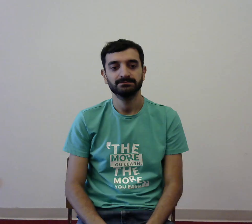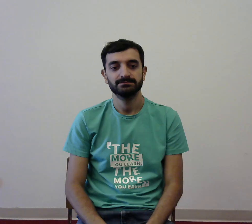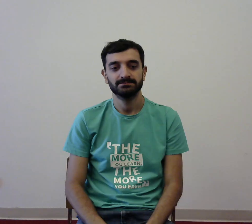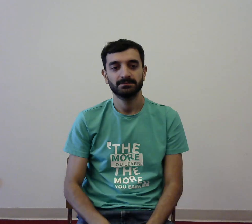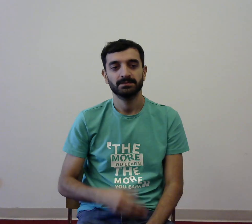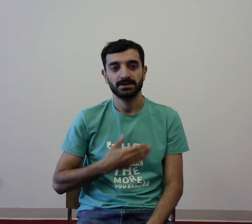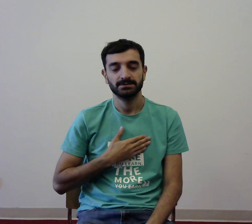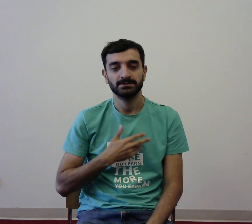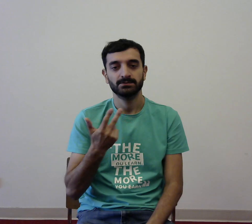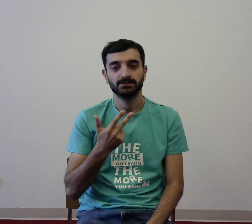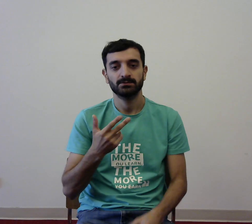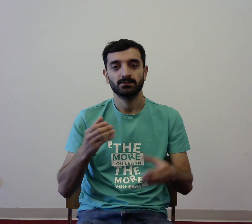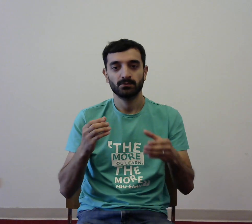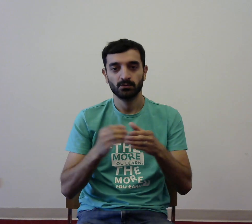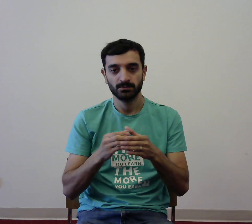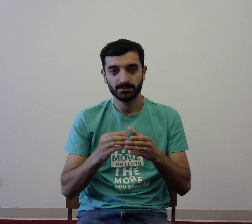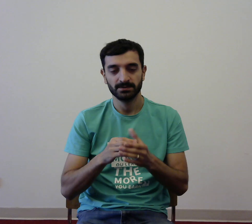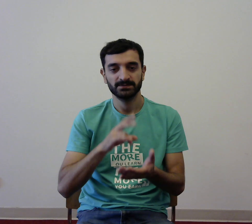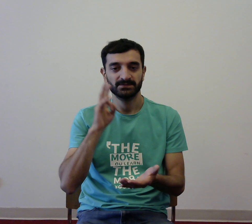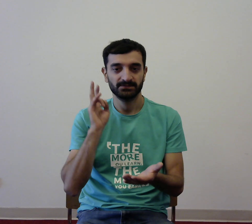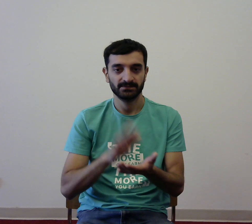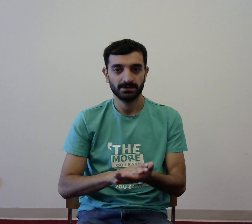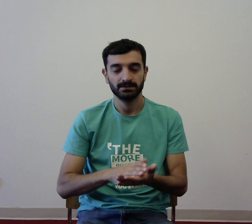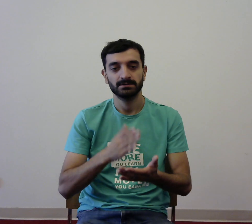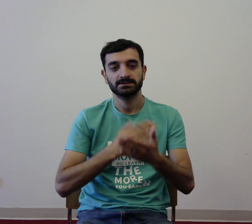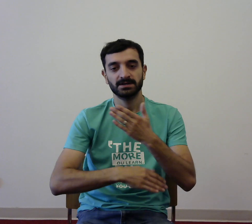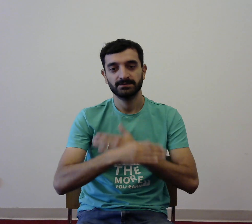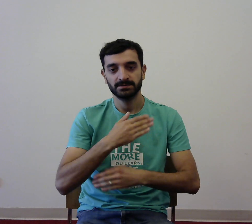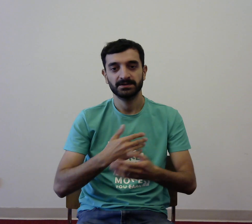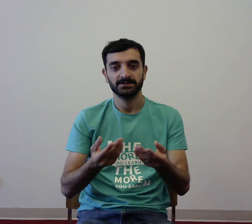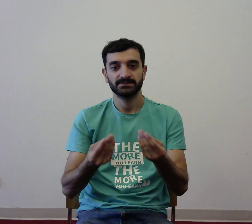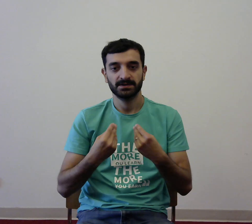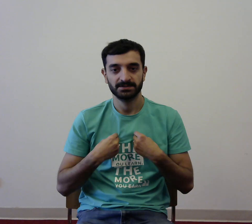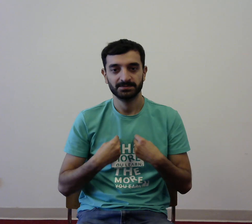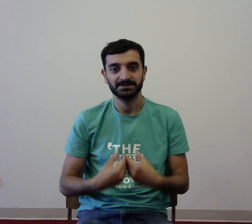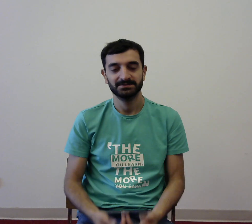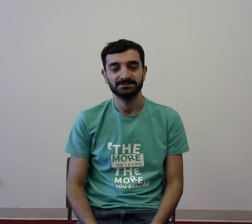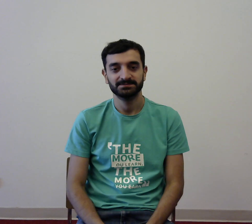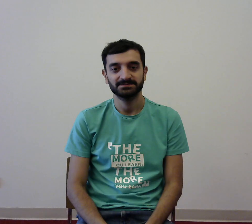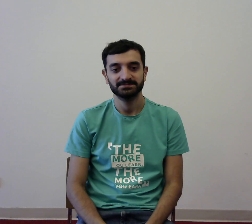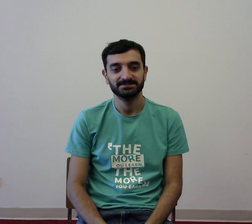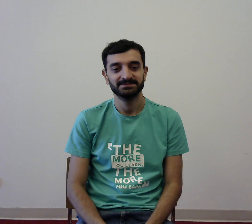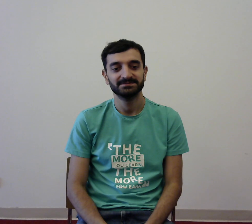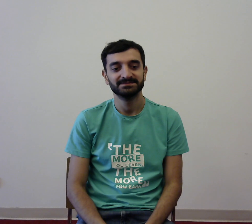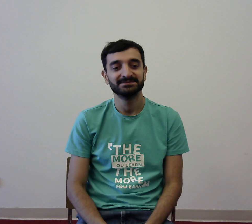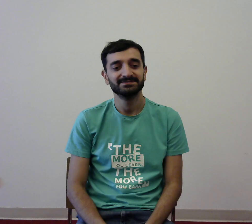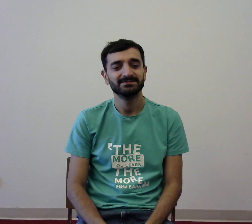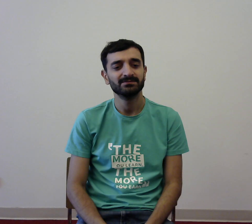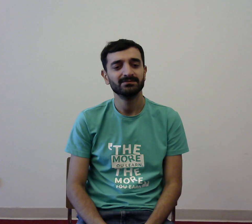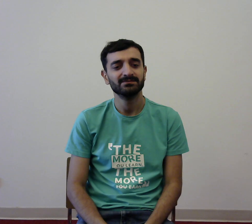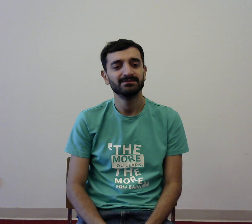Mənə III dərəcə müddətsiz əlillik verilib